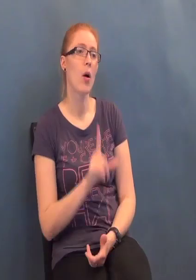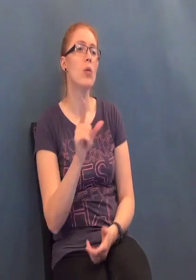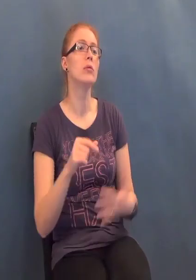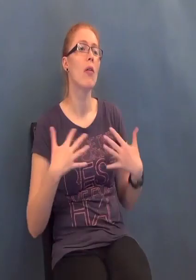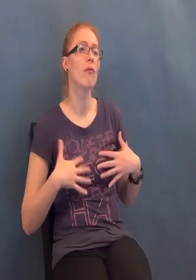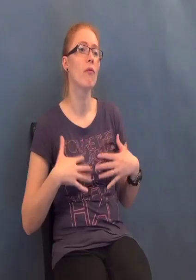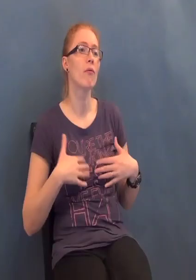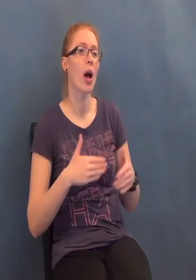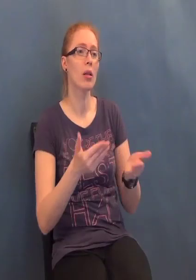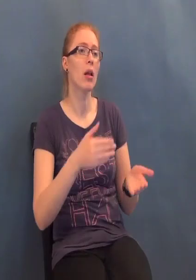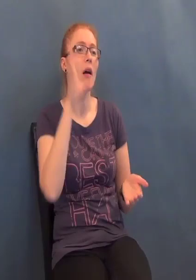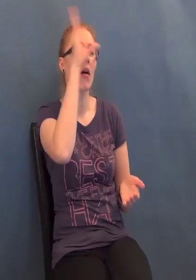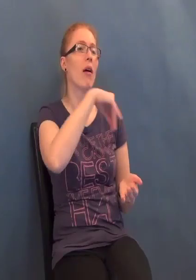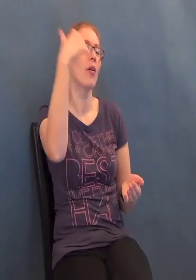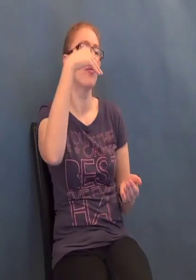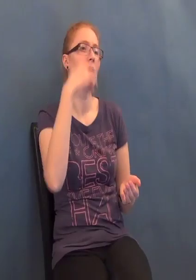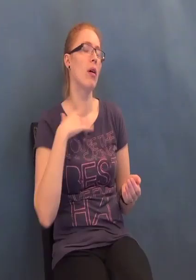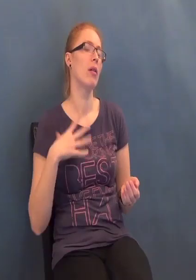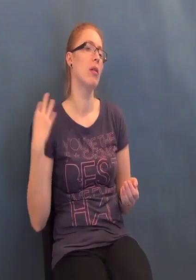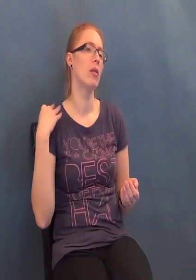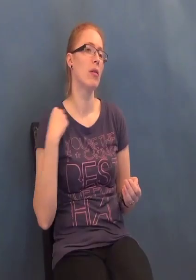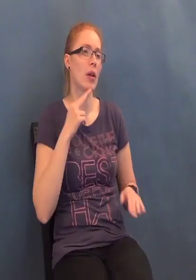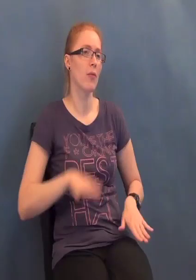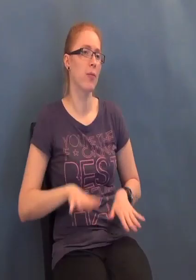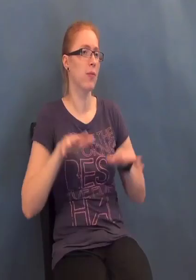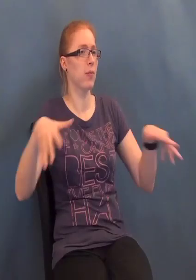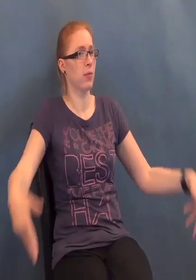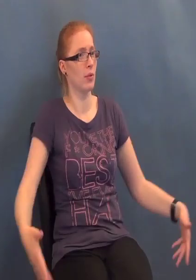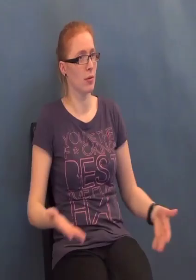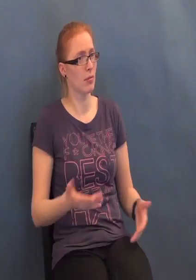Może tak być, że woda leci, tobie jest przyjemnie i zapominasz się, a woda wylewa się z wanny.